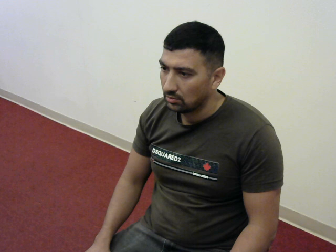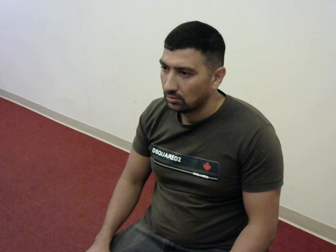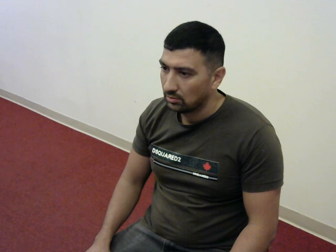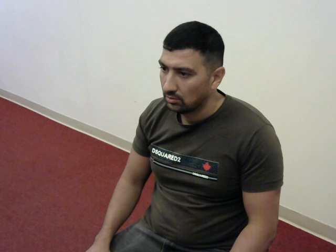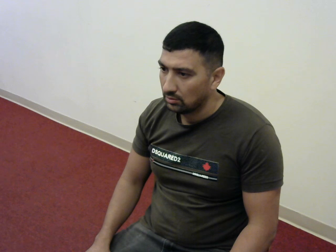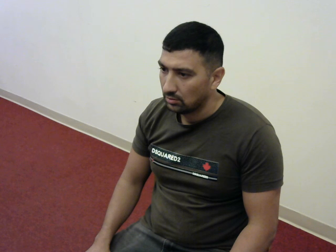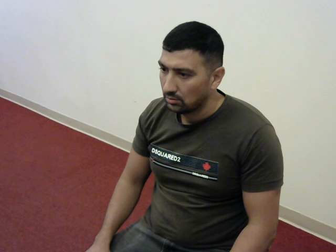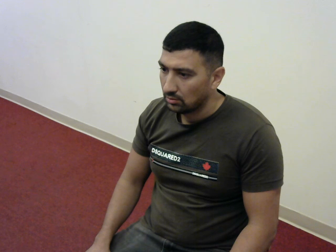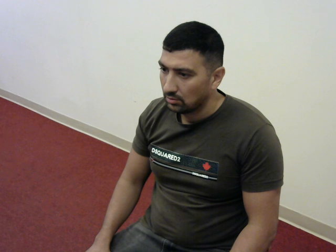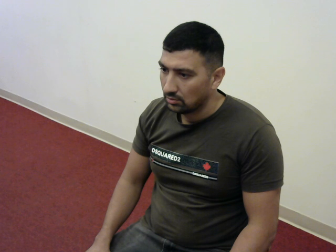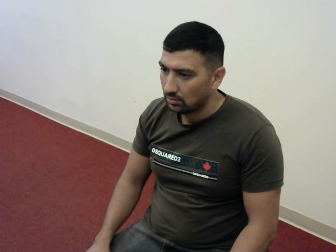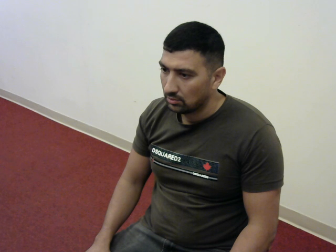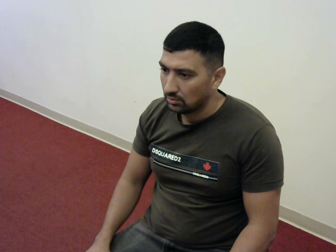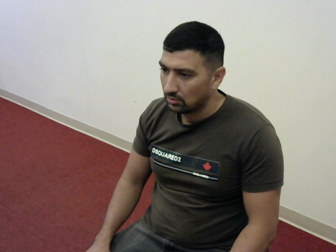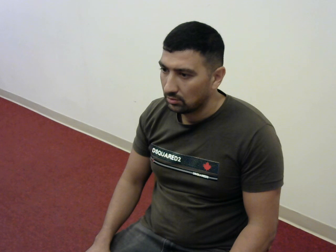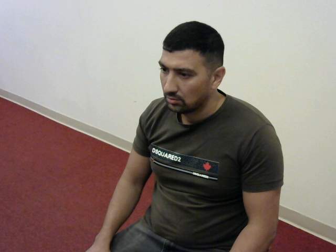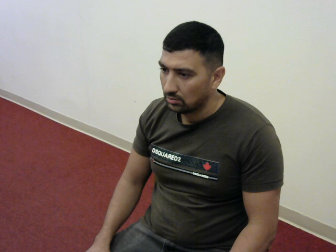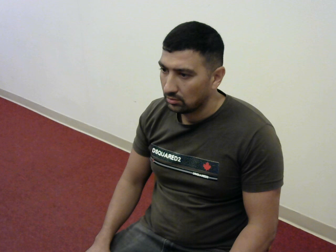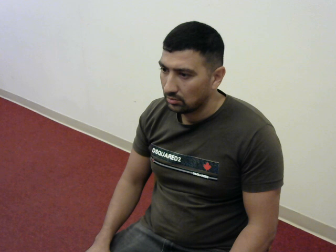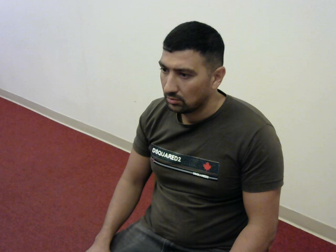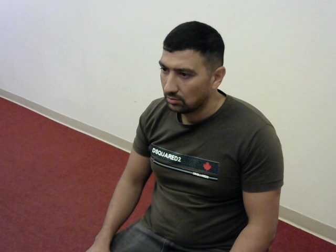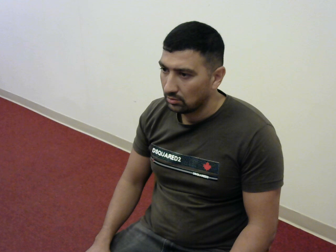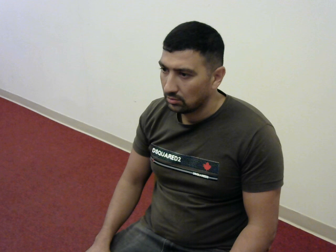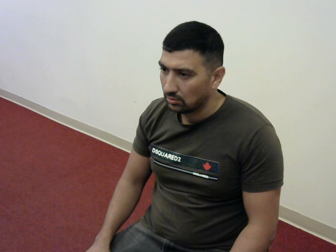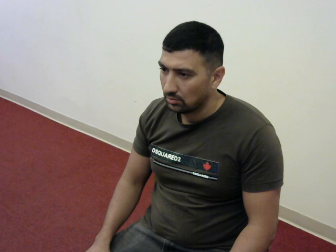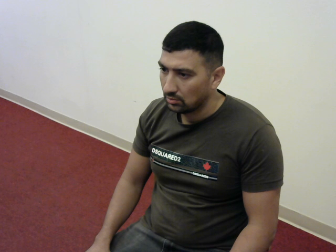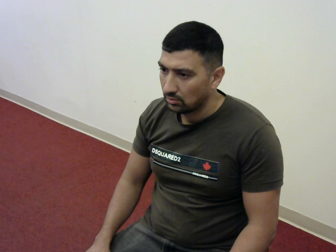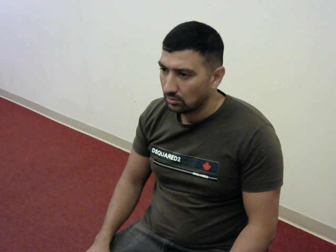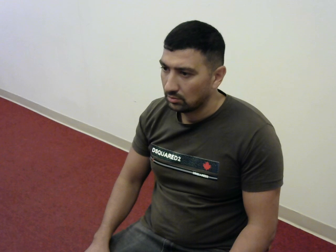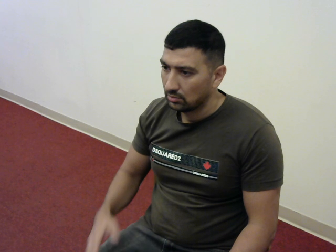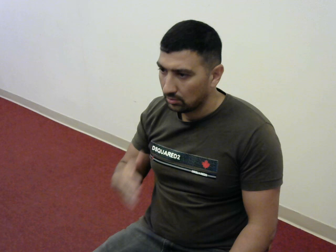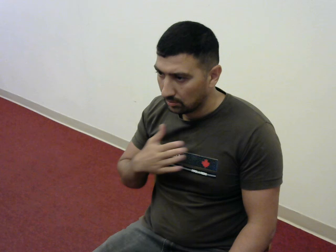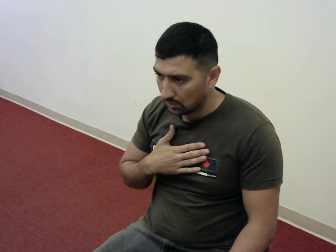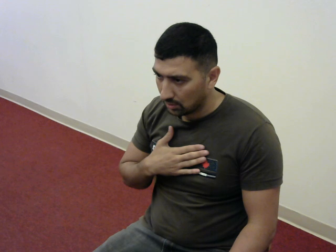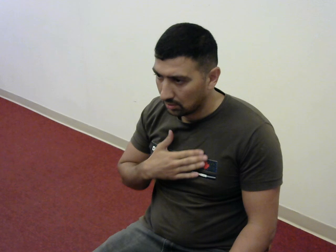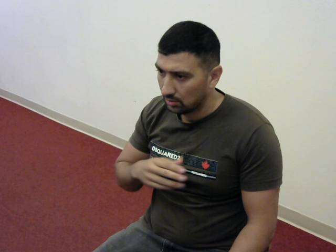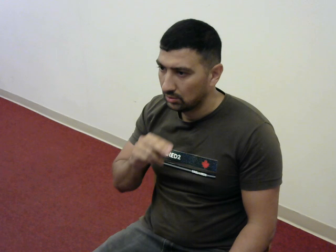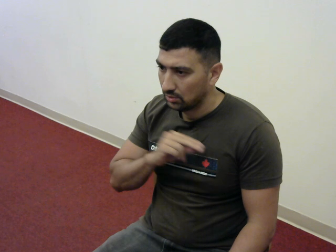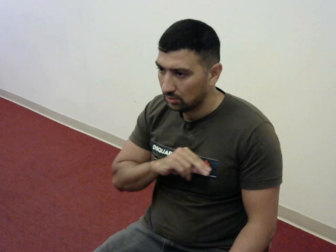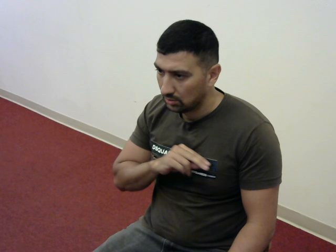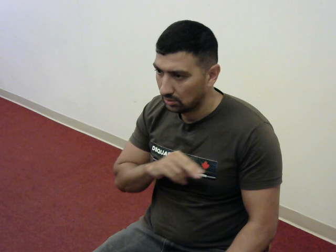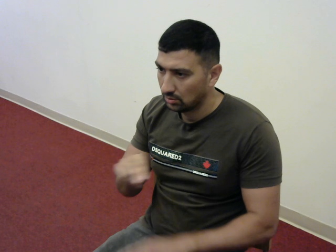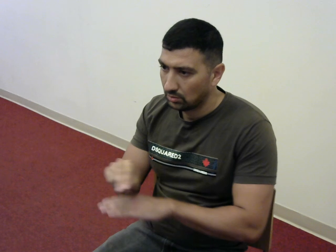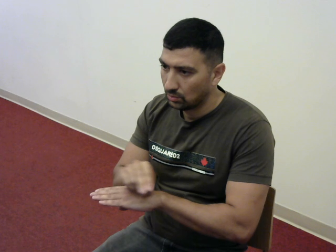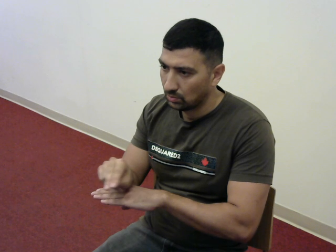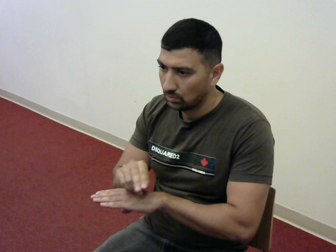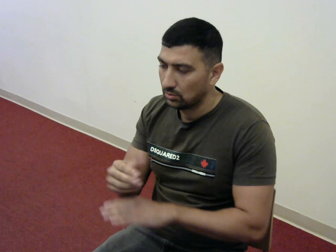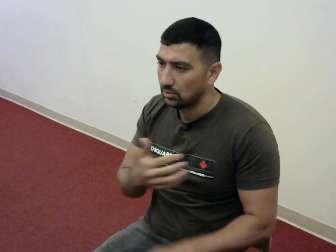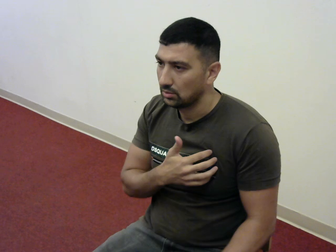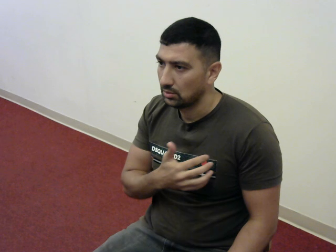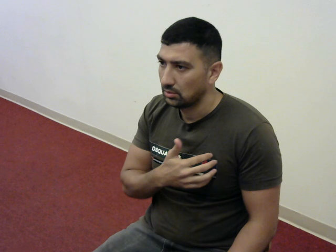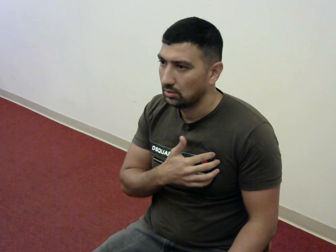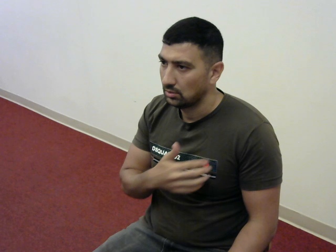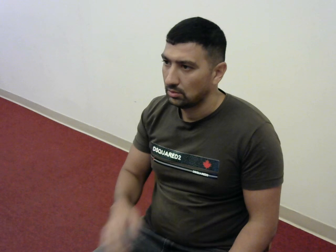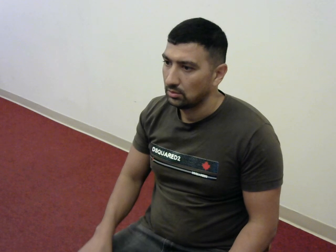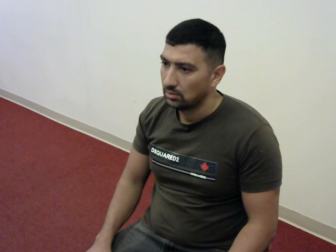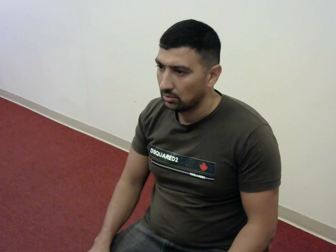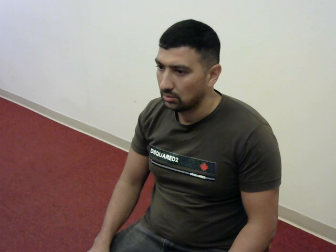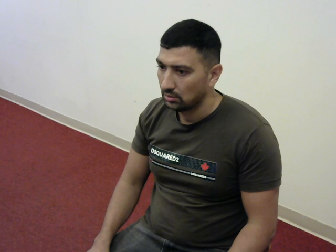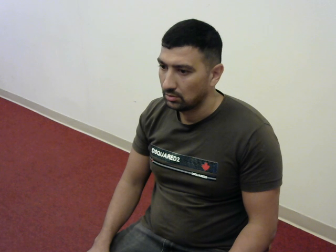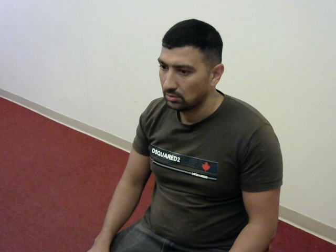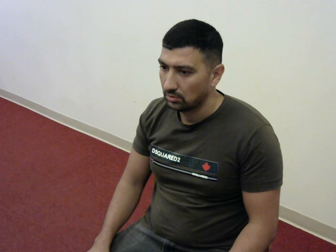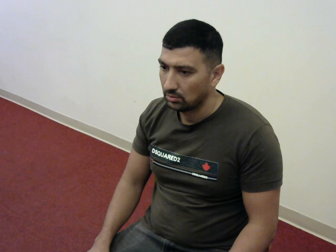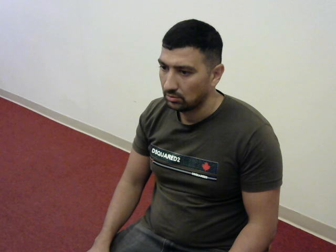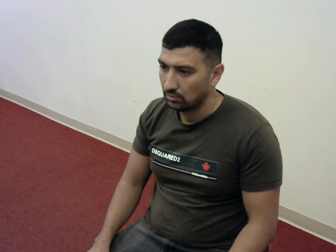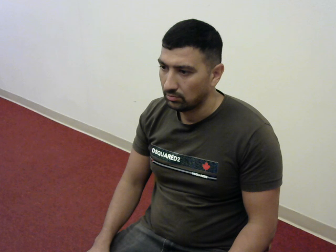Mən işə düzəlmək istəyirəm